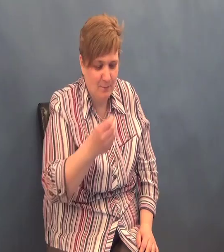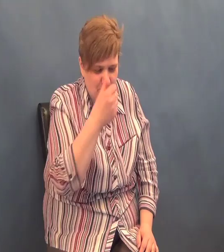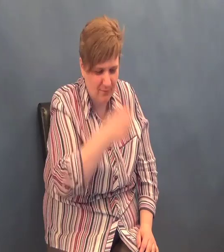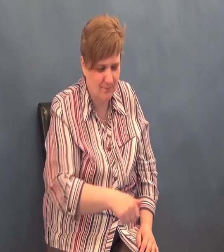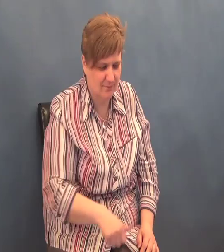Nie da się.